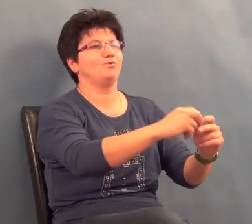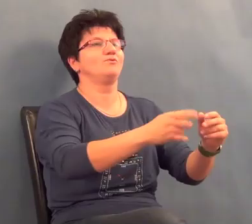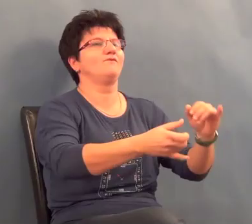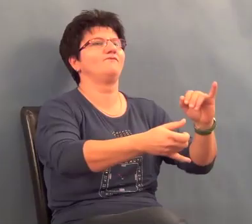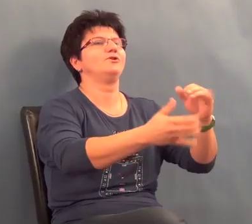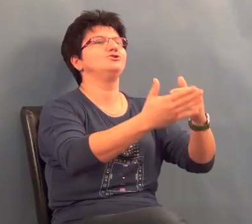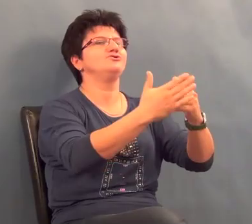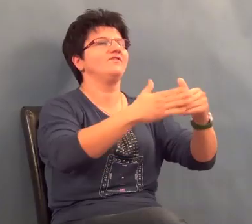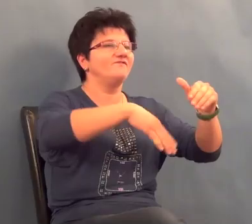Wszedł i wyleciał.